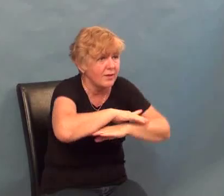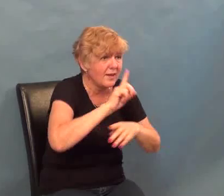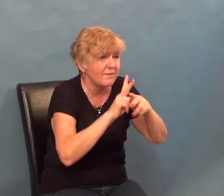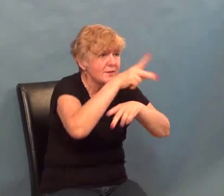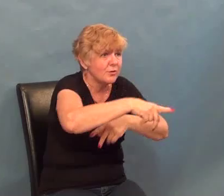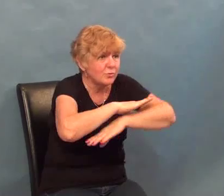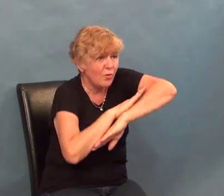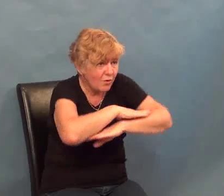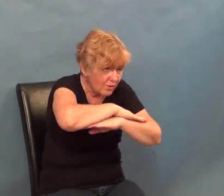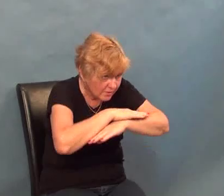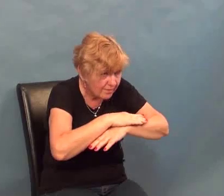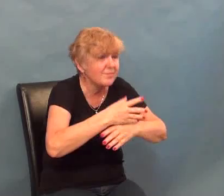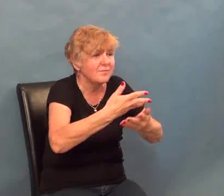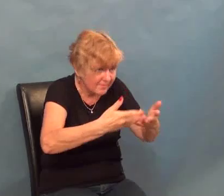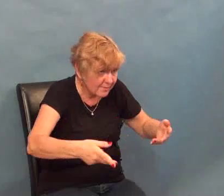Wyskoczył z okna na ziemię.